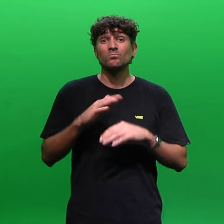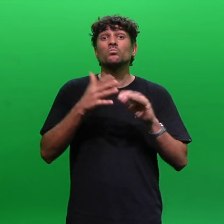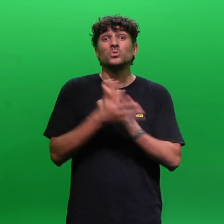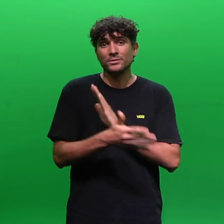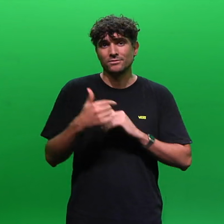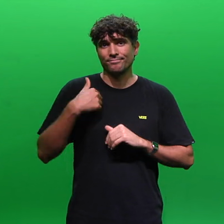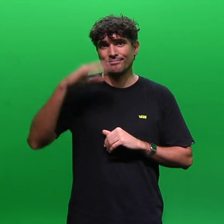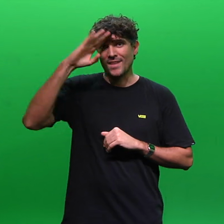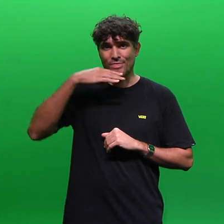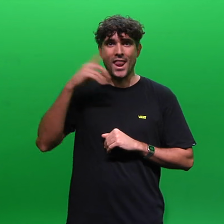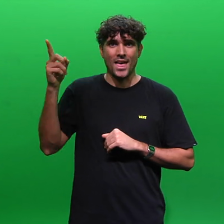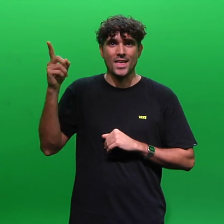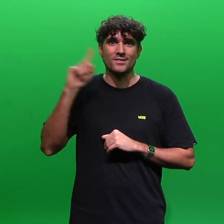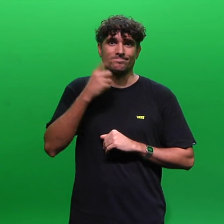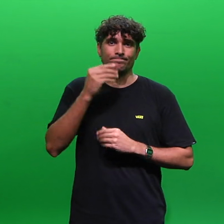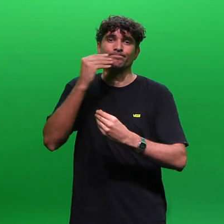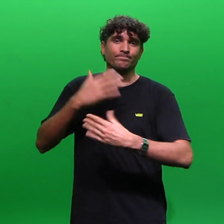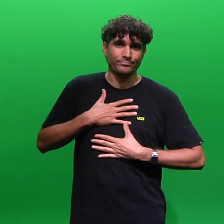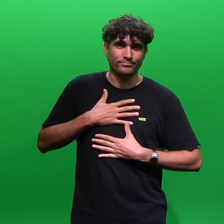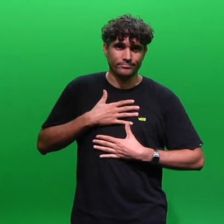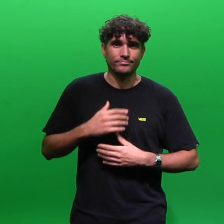Perquè el meu pare és sord i ho he heredat.